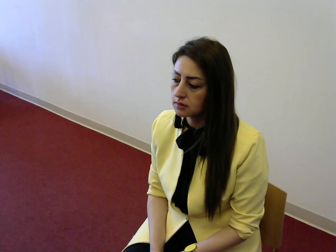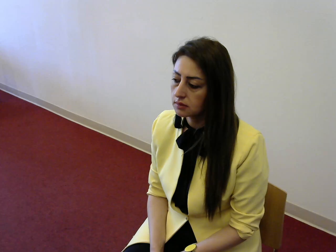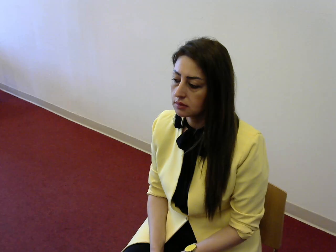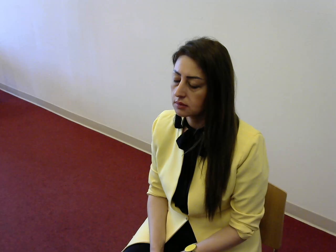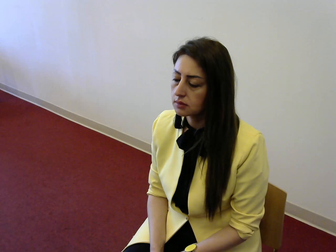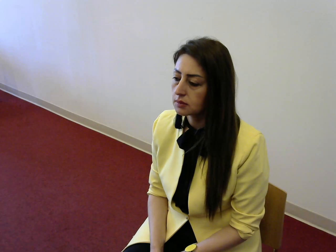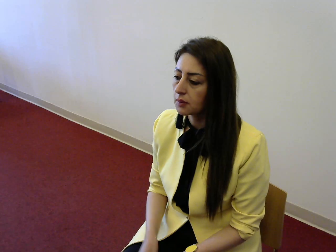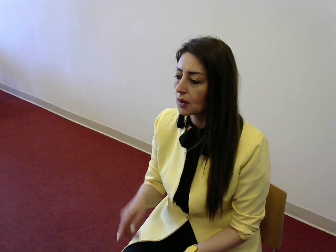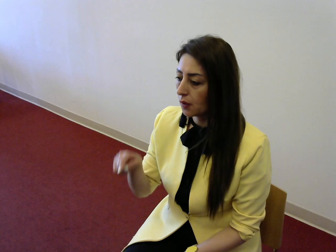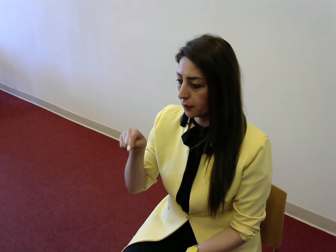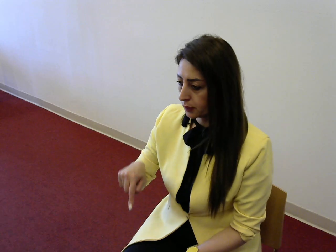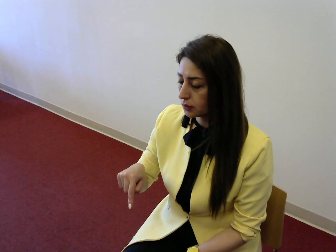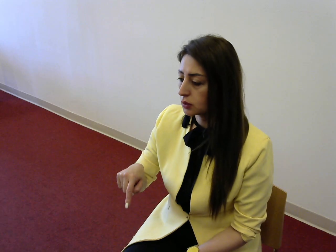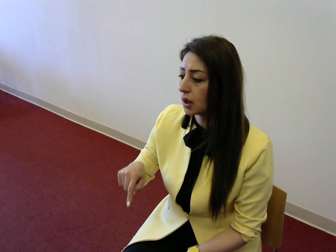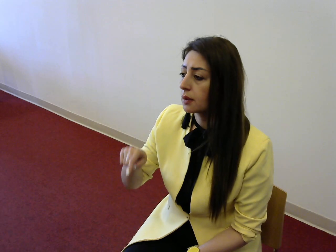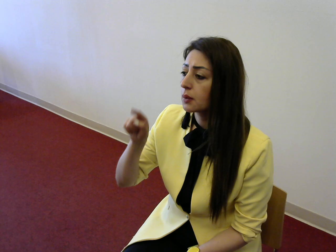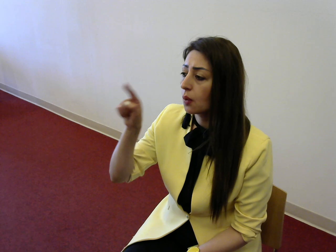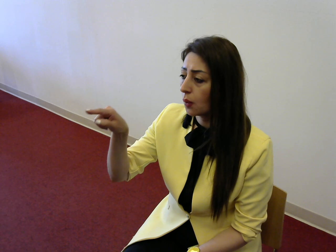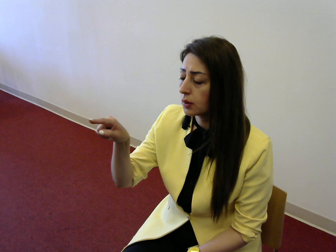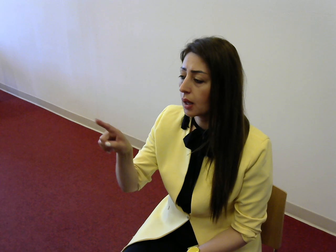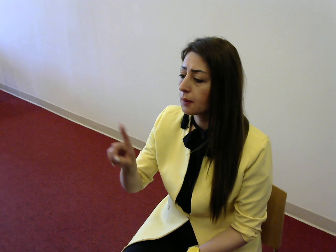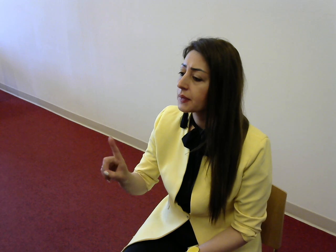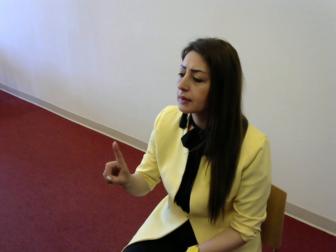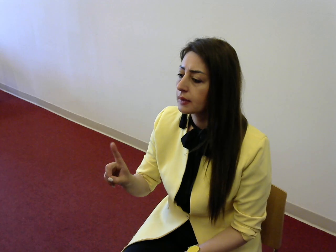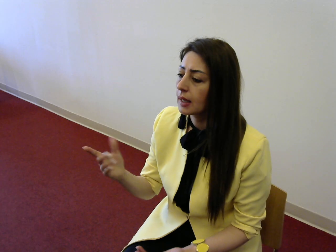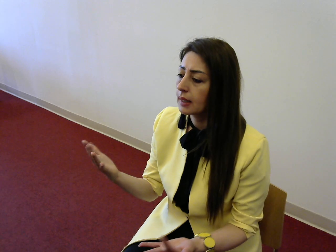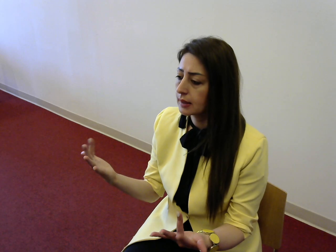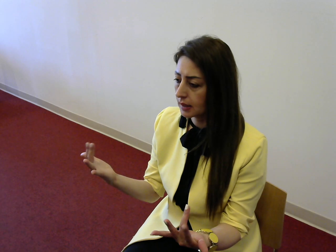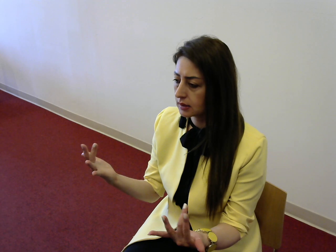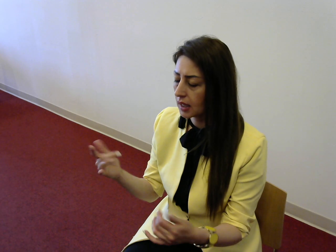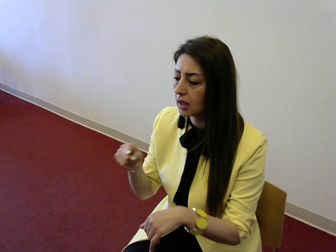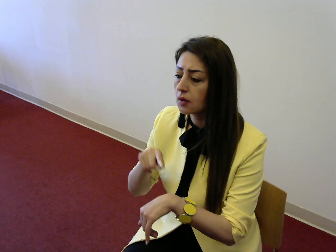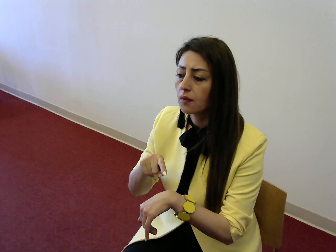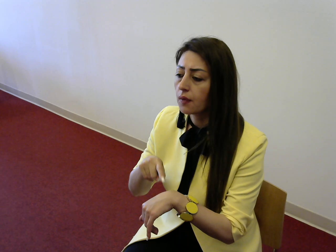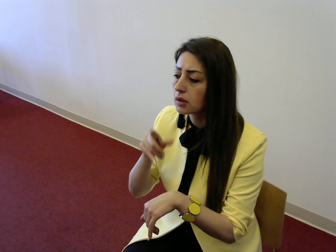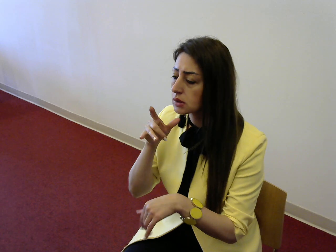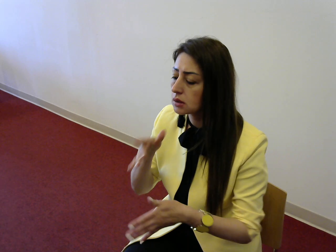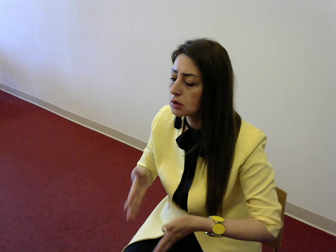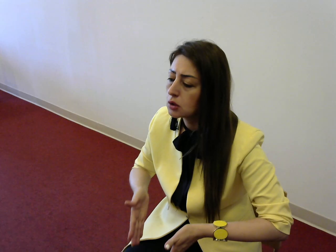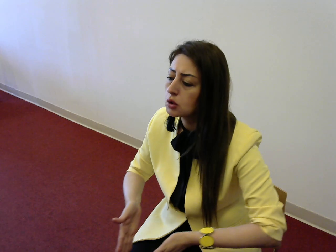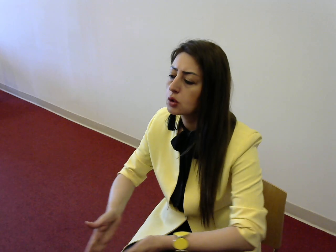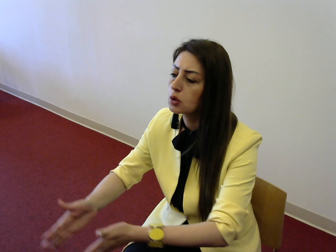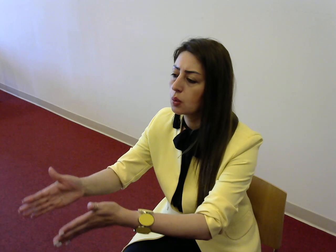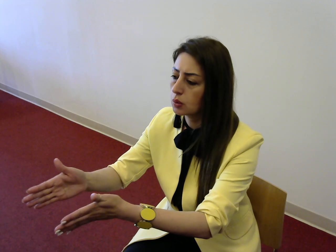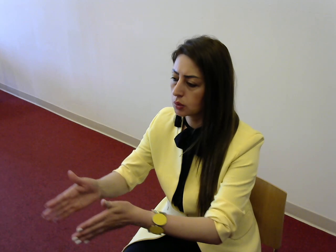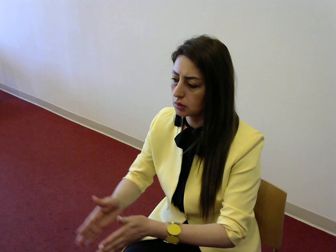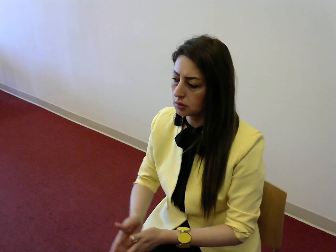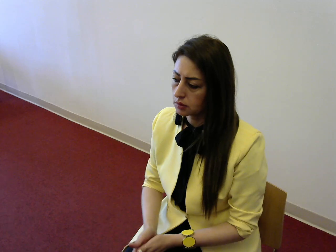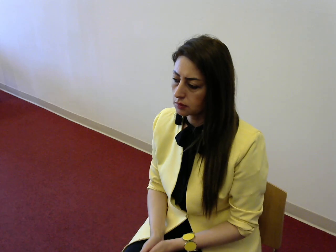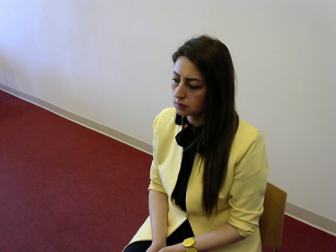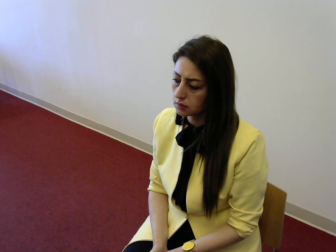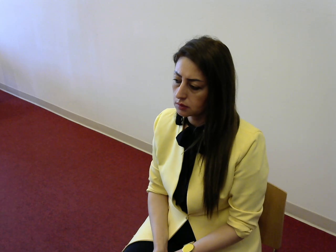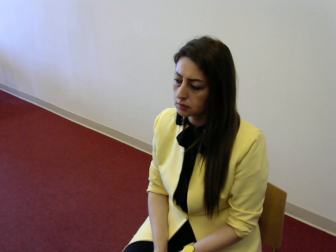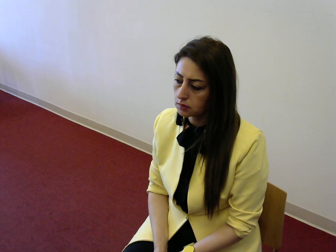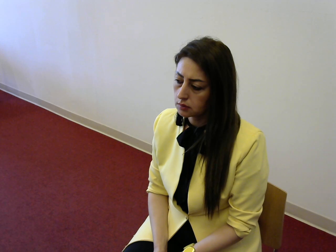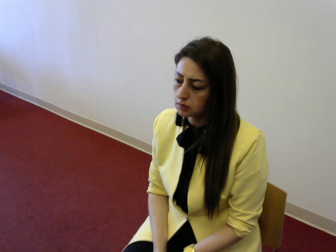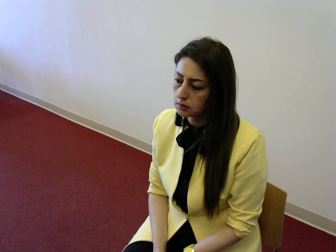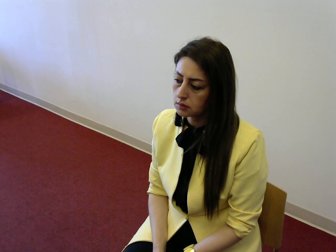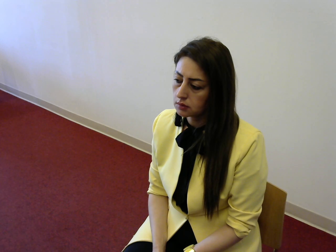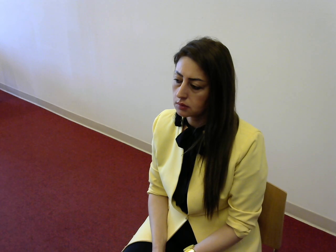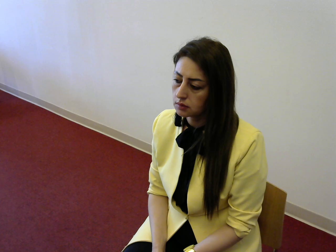Burdan oraya nə qədər vaxt yoldur?